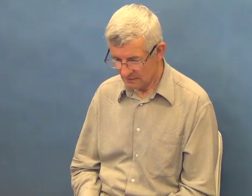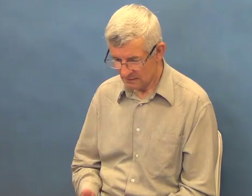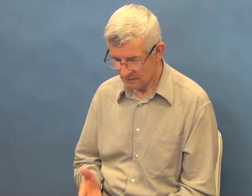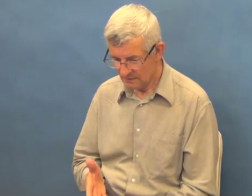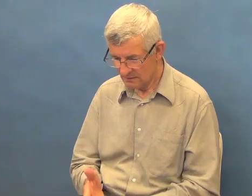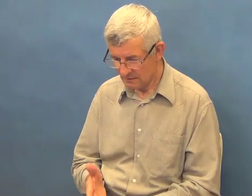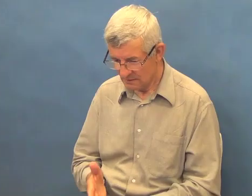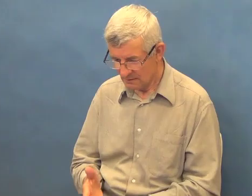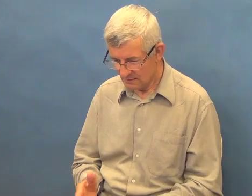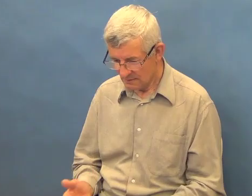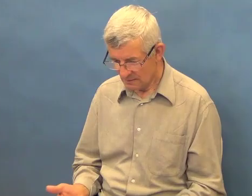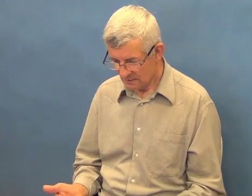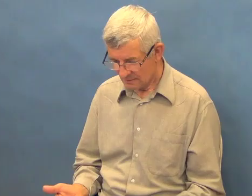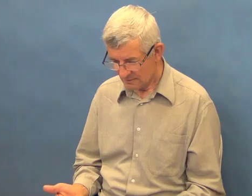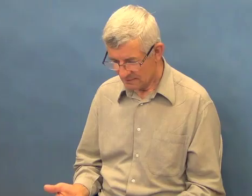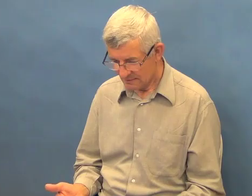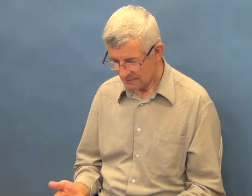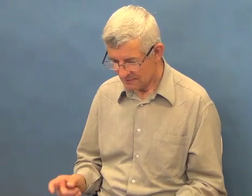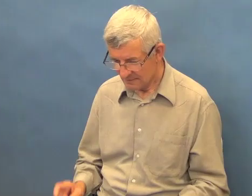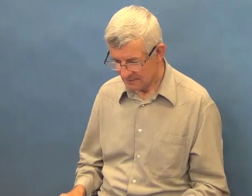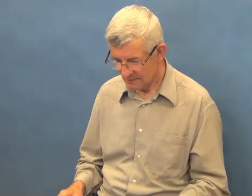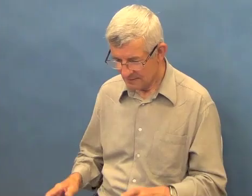Piłować.